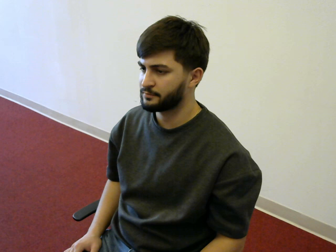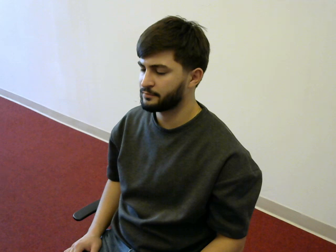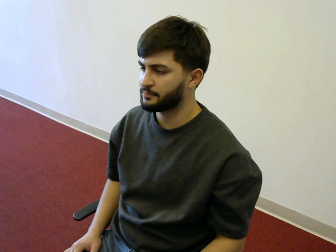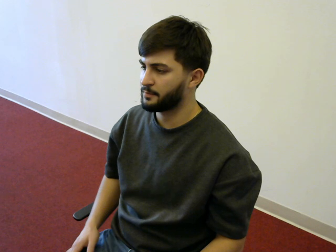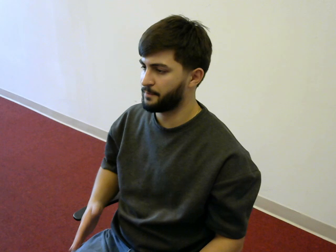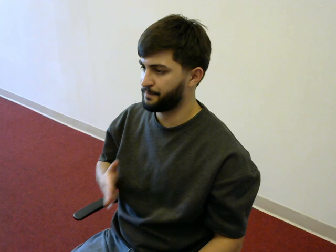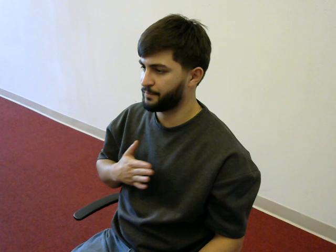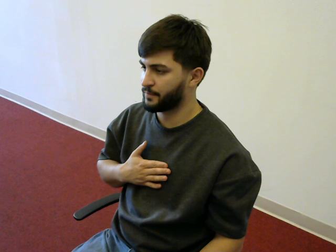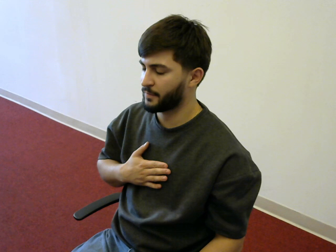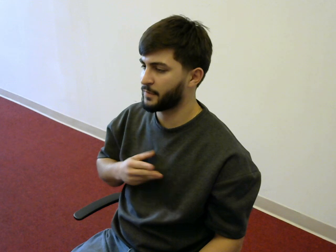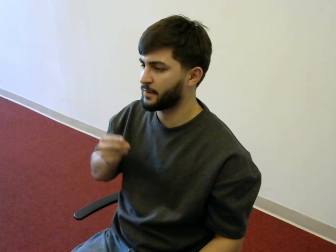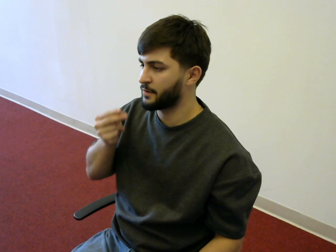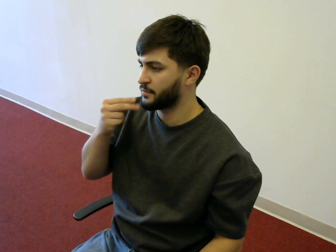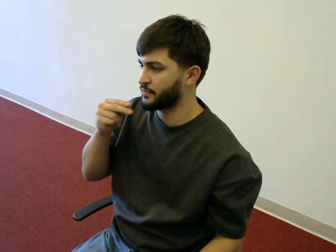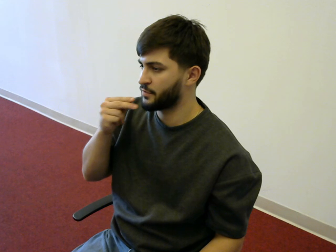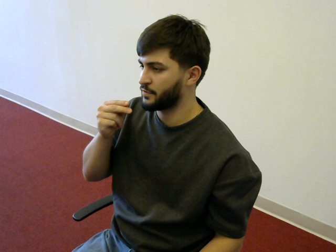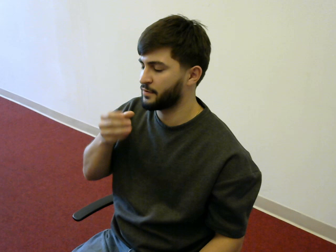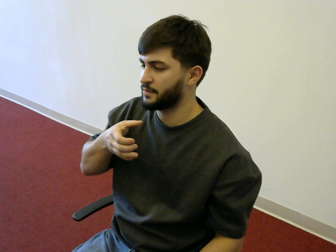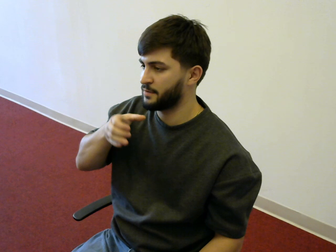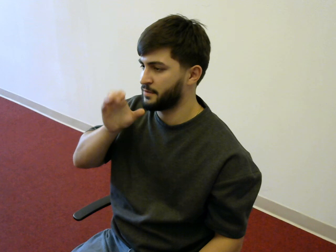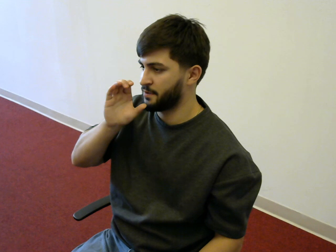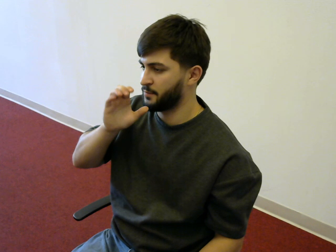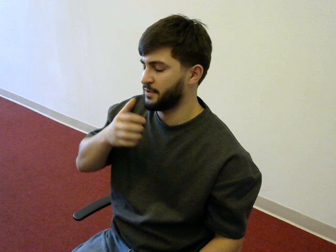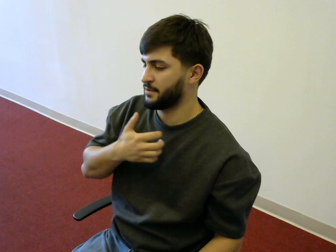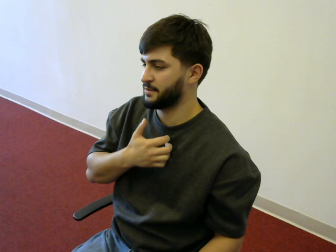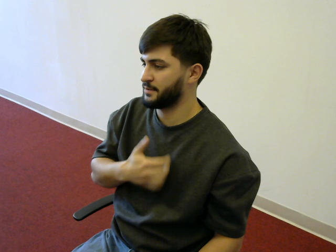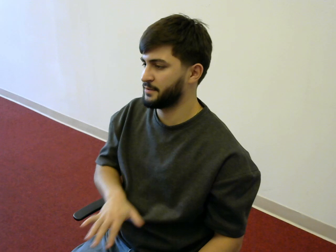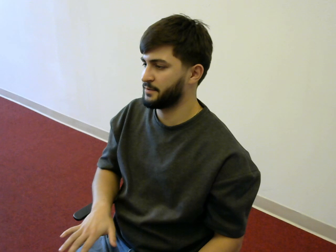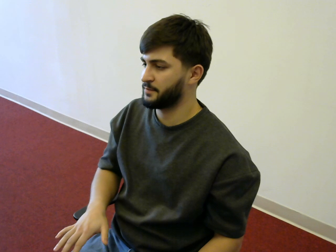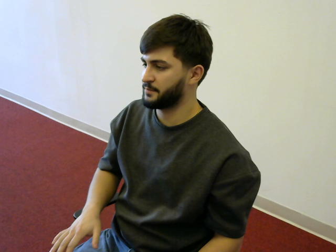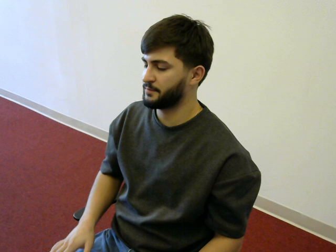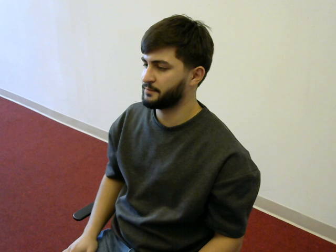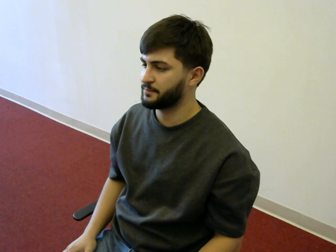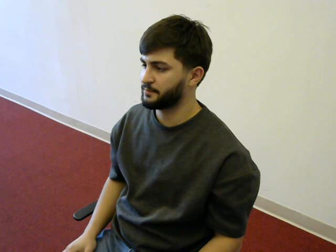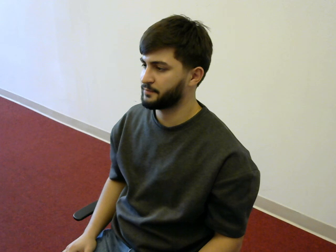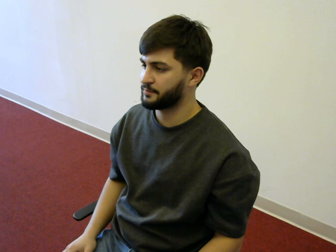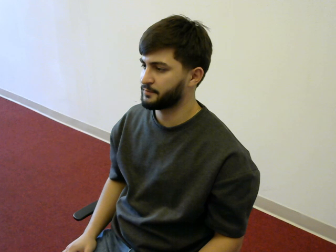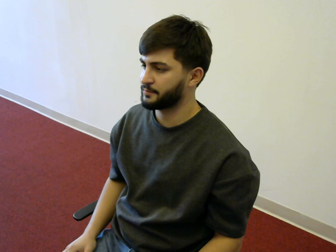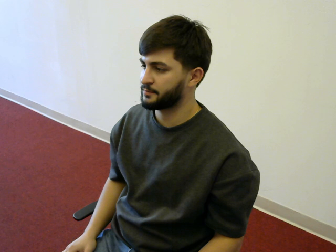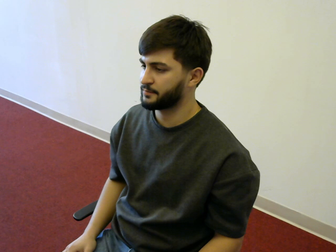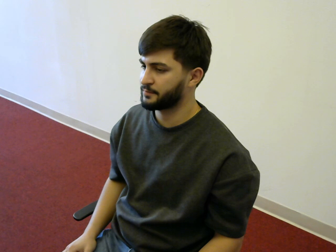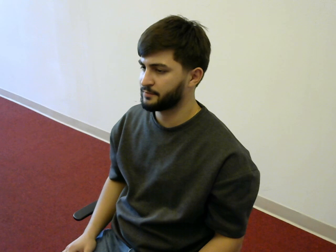Mən çay içmək istəmirəm